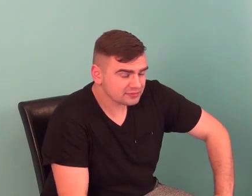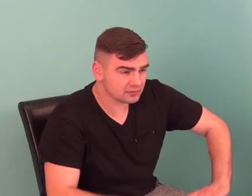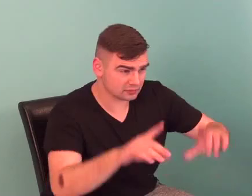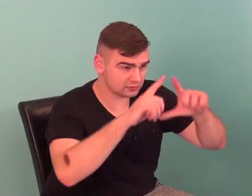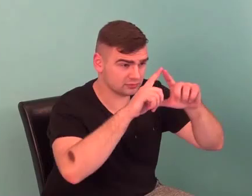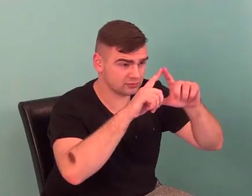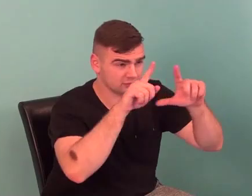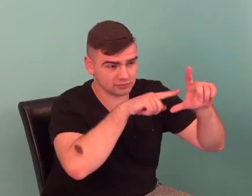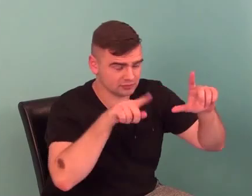Trójkąt.